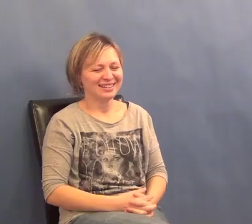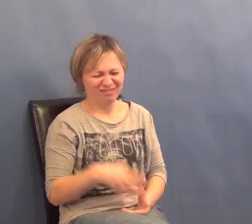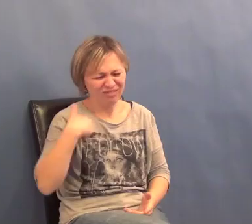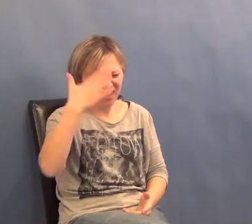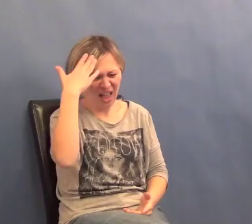Wiem.